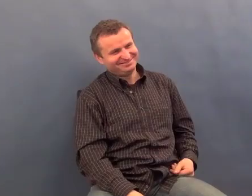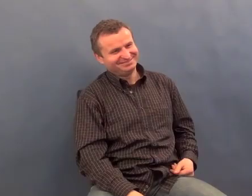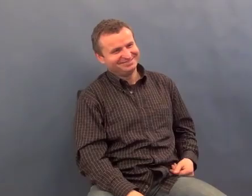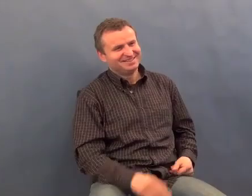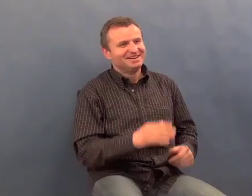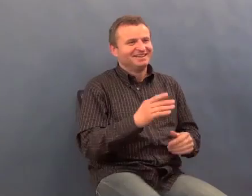No właśnie...